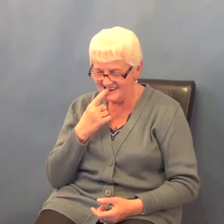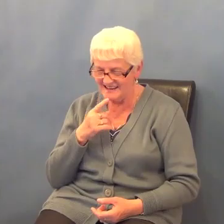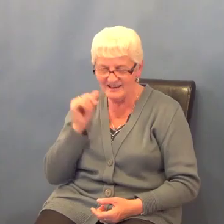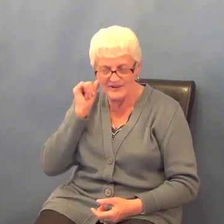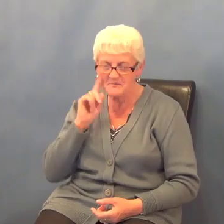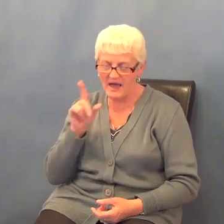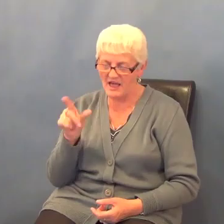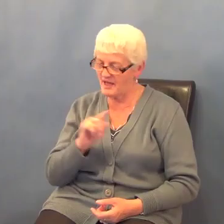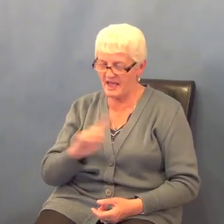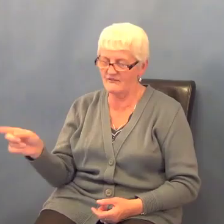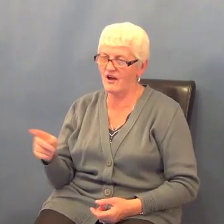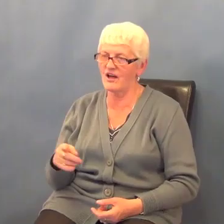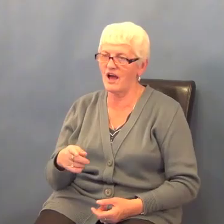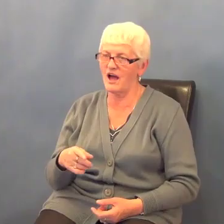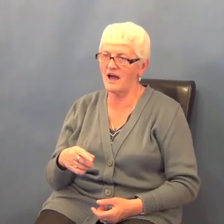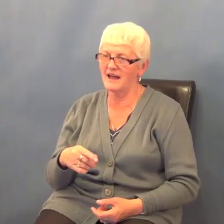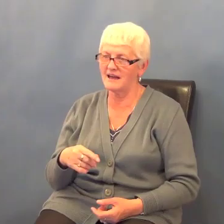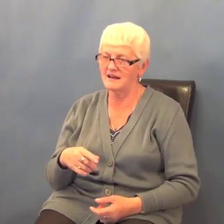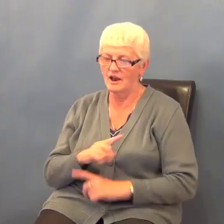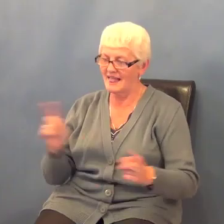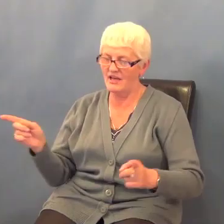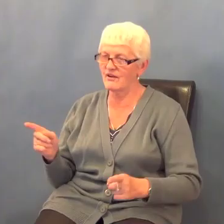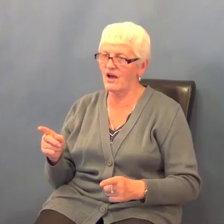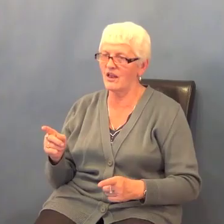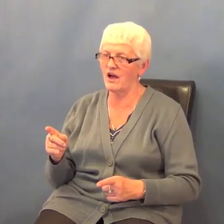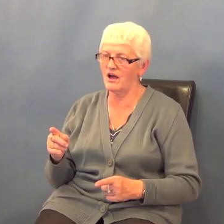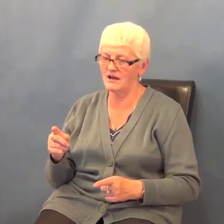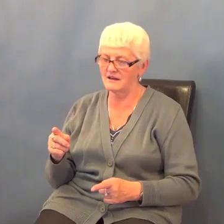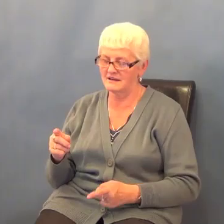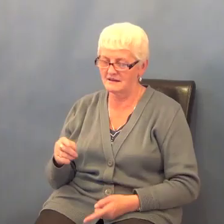Para, czyli chłopak i dziewczyna nie mogą być razem.